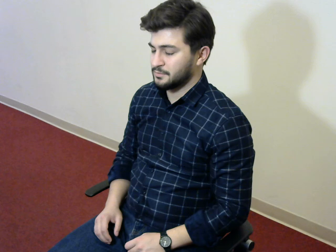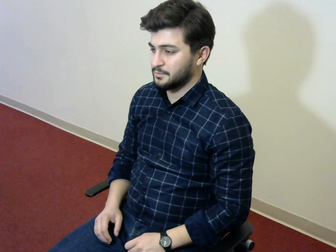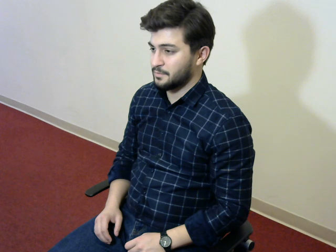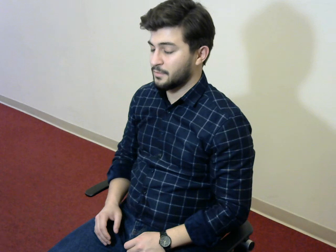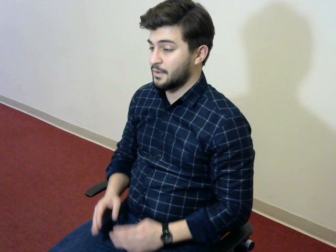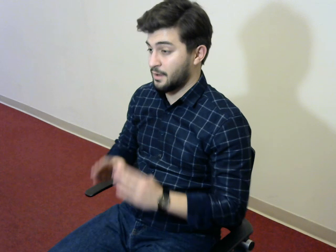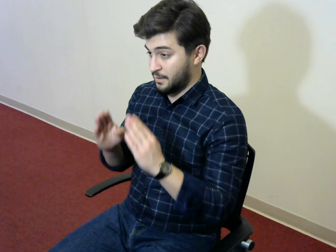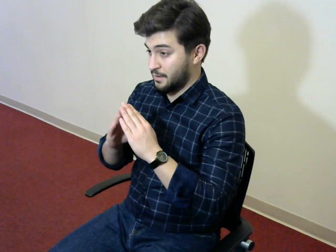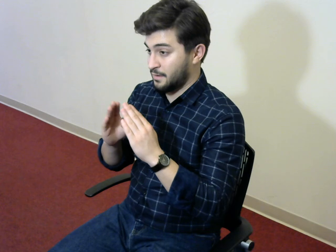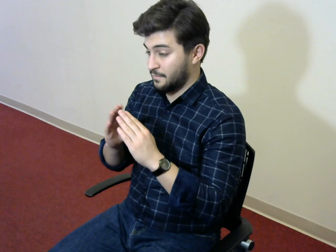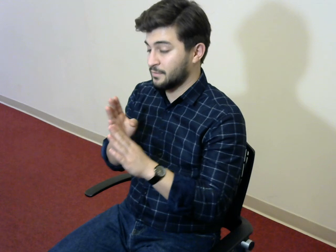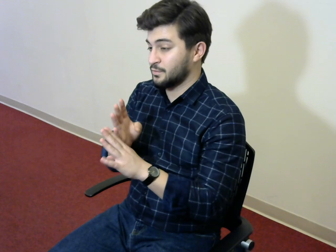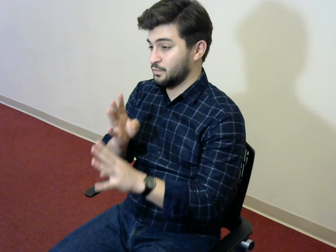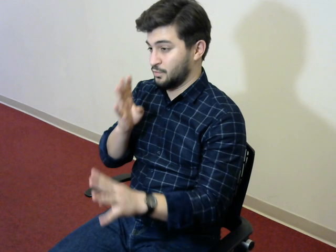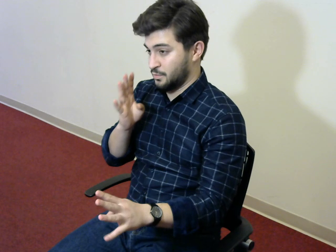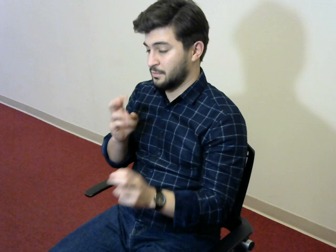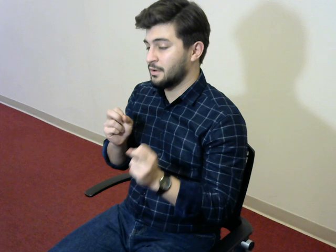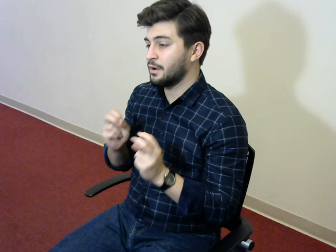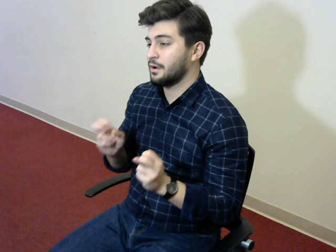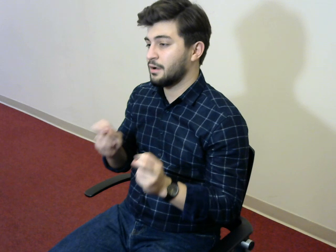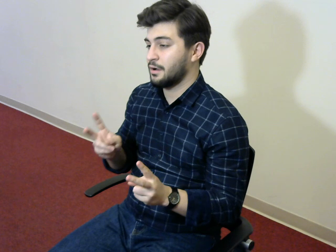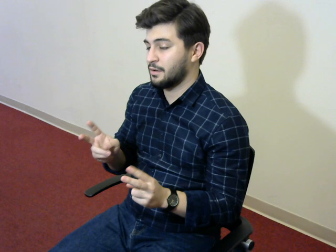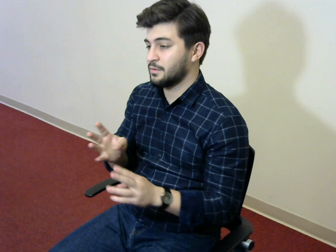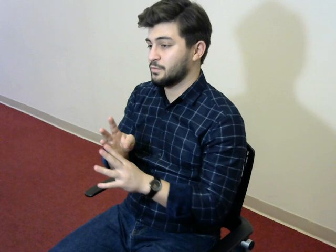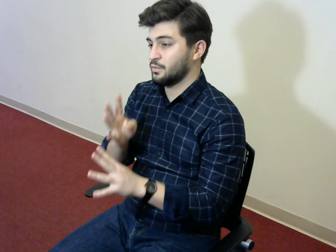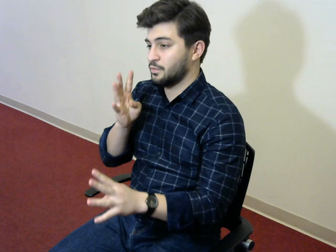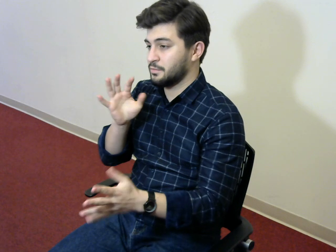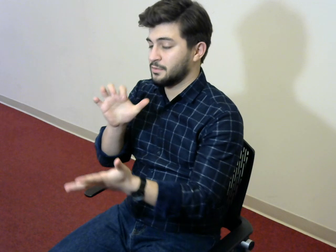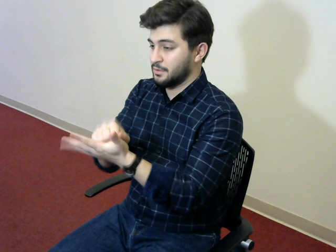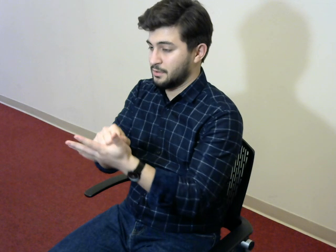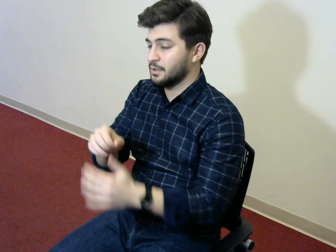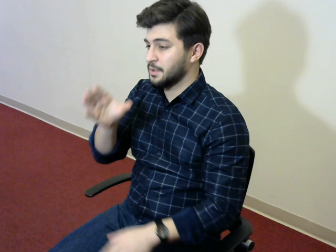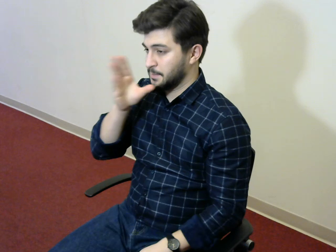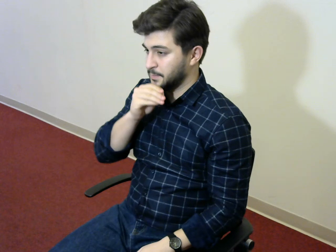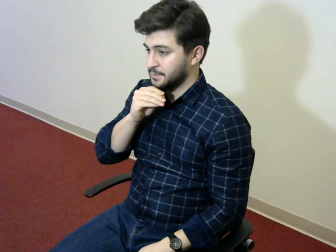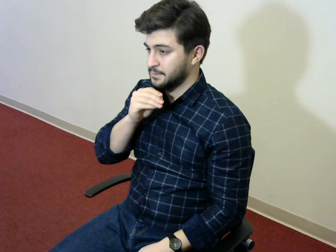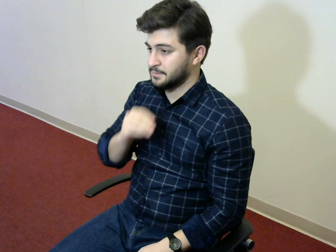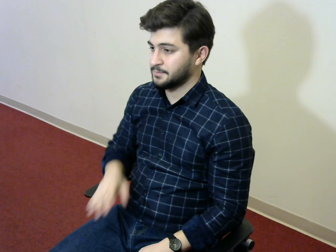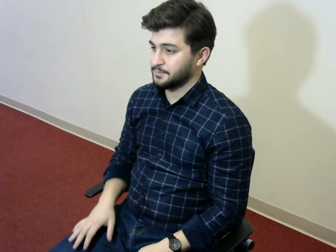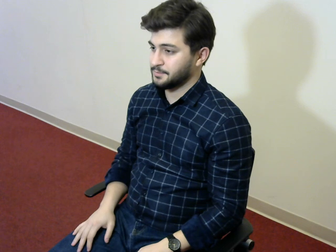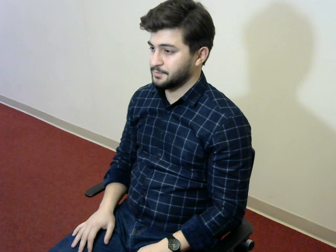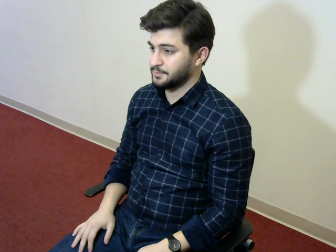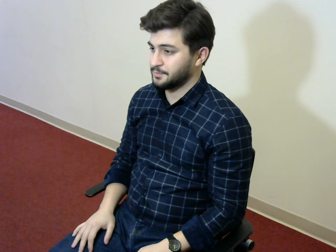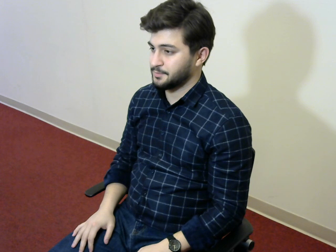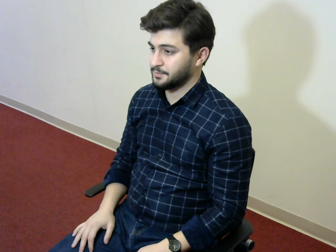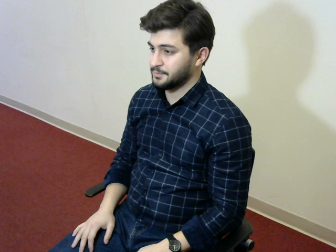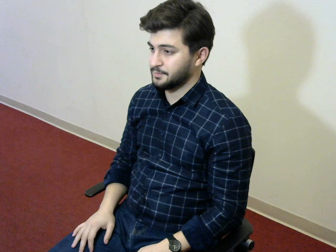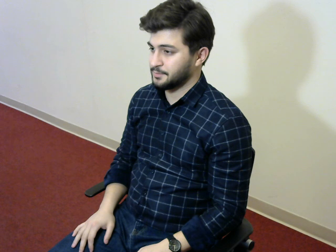Ev növbəsinə necə növbə tuta bilərəm?